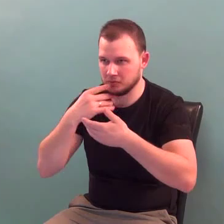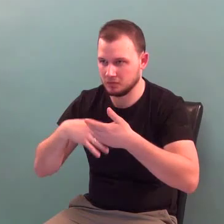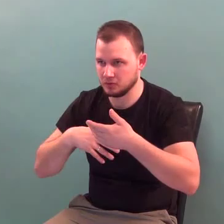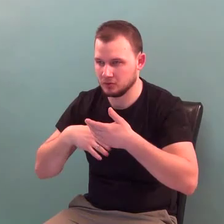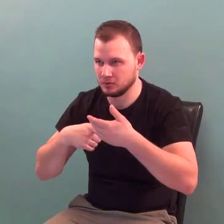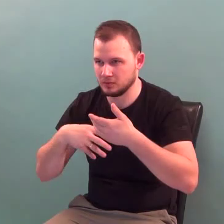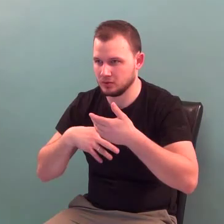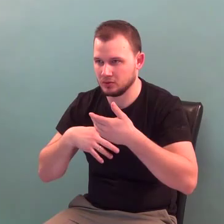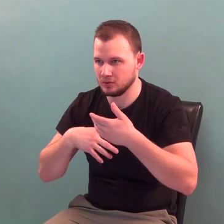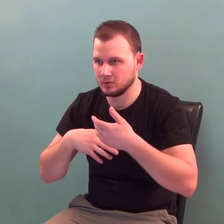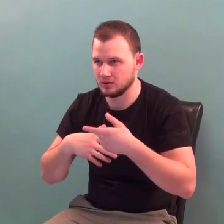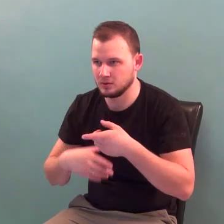Nie masz wolnego?